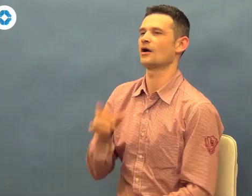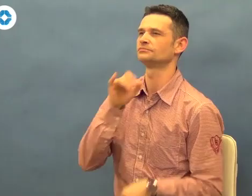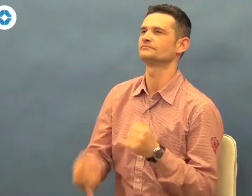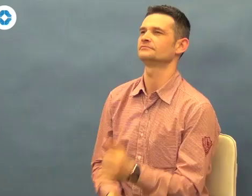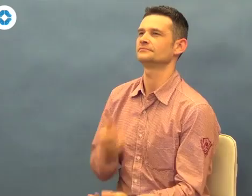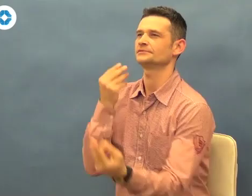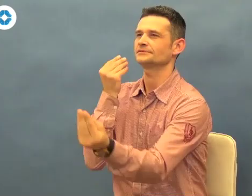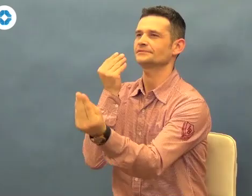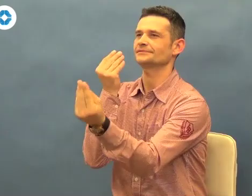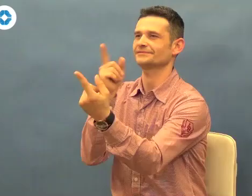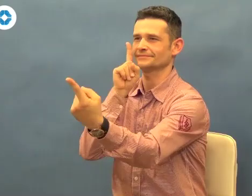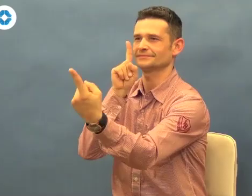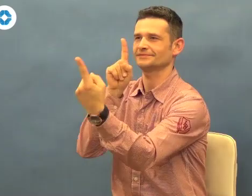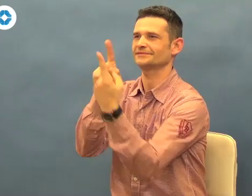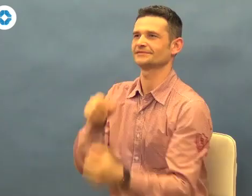Zbliżali się do siebie.